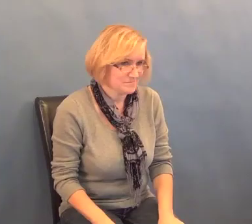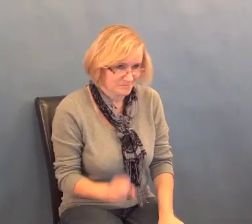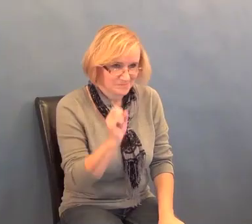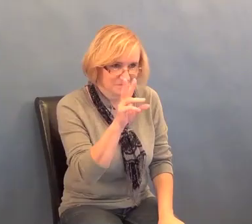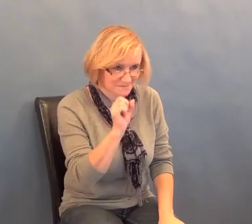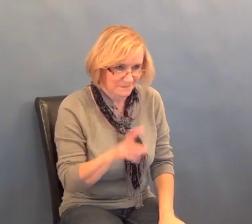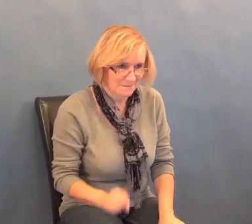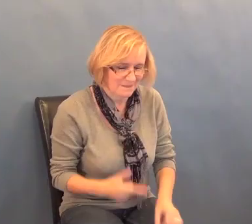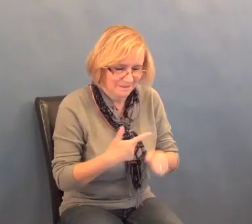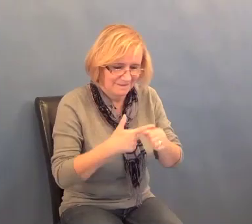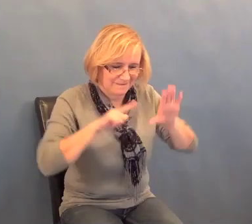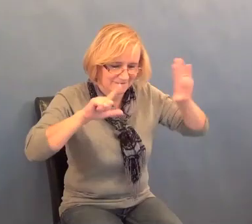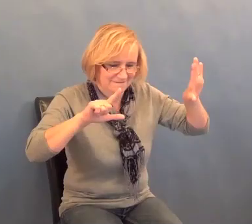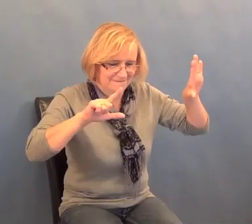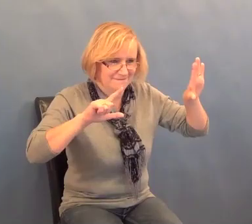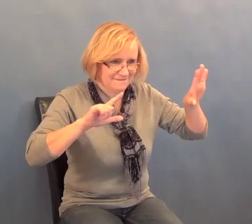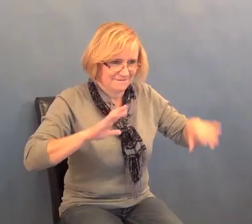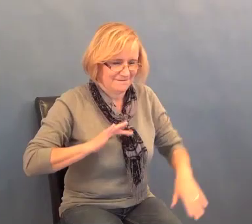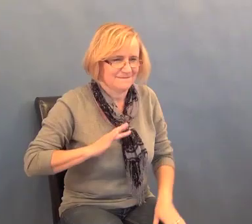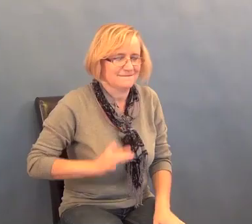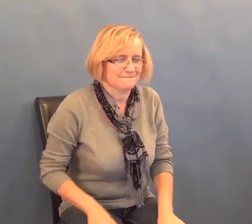Tak, dwudziestego siódmego wolne.